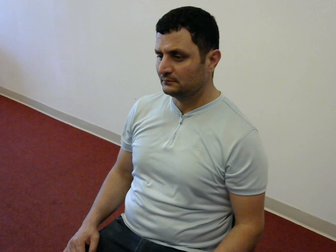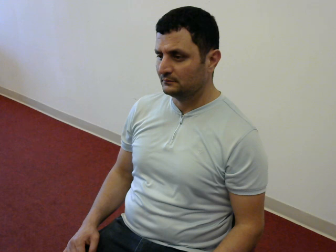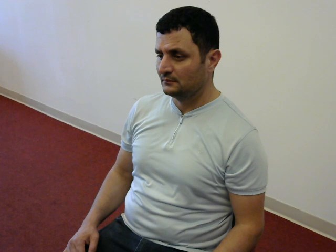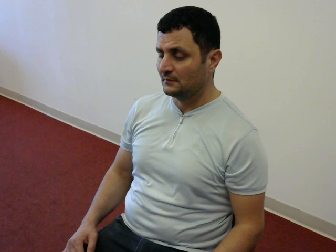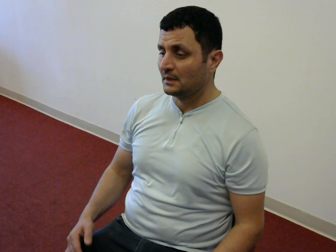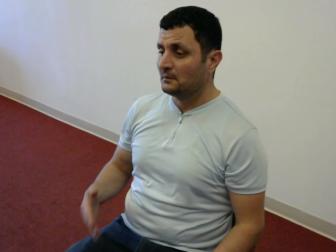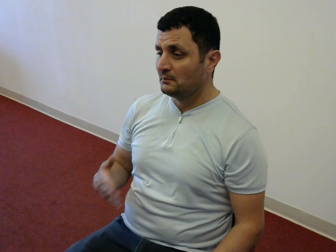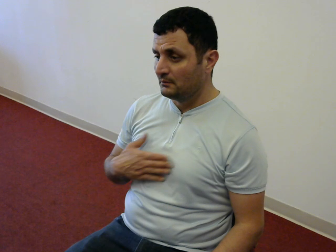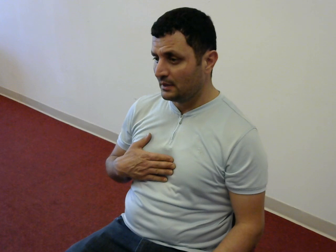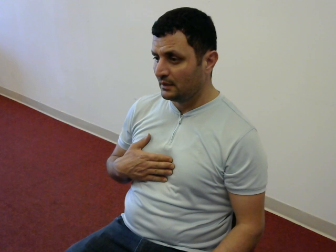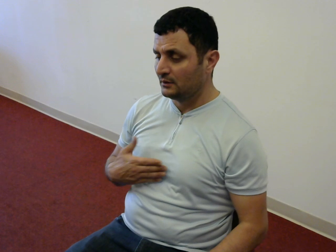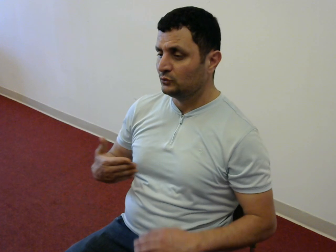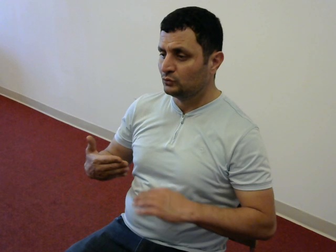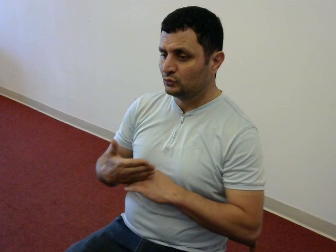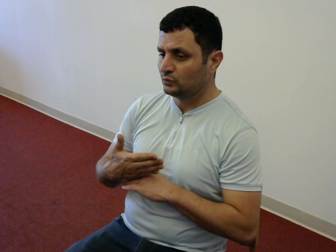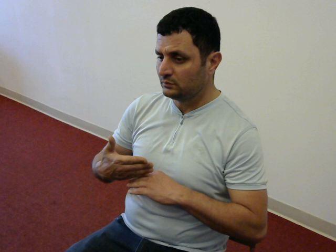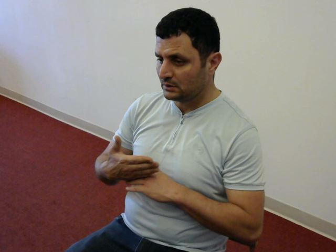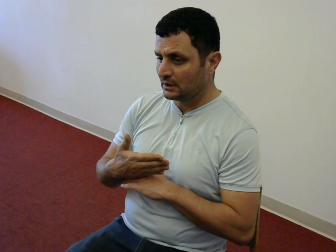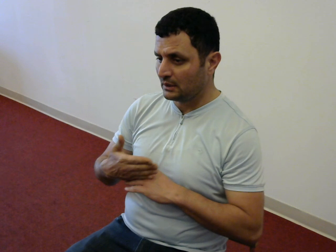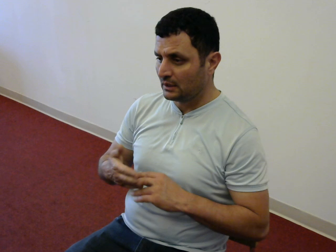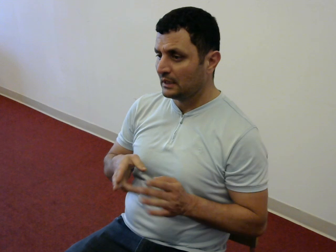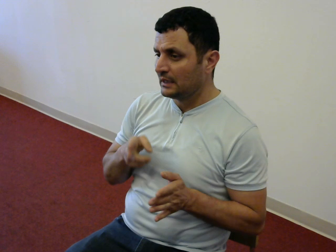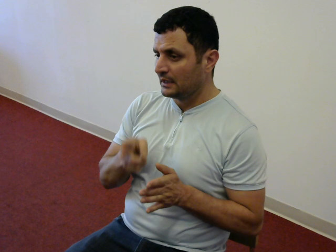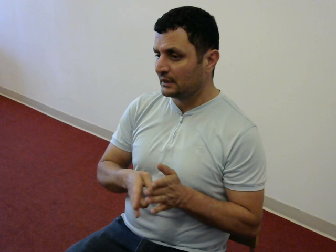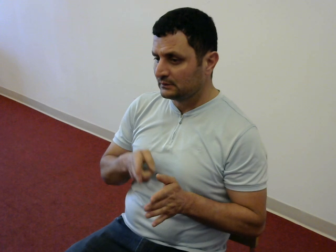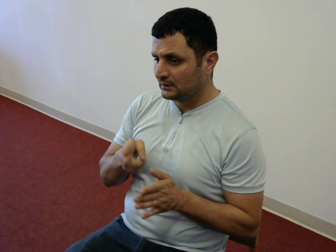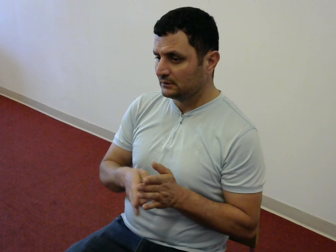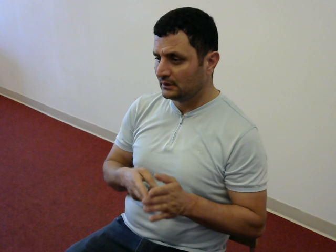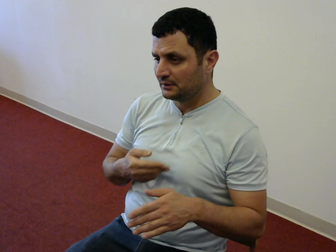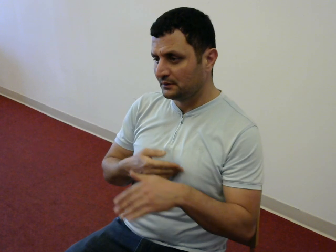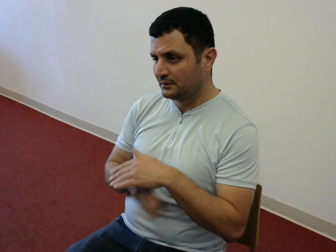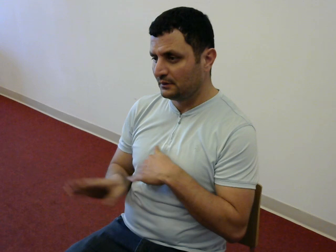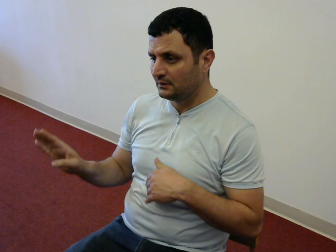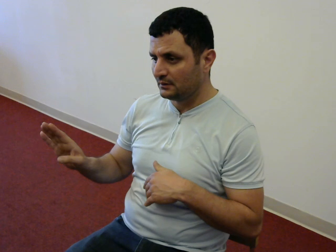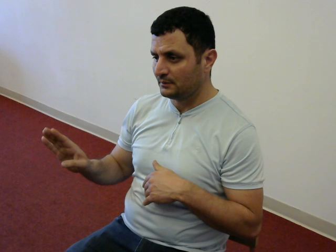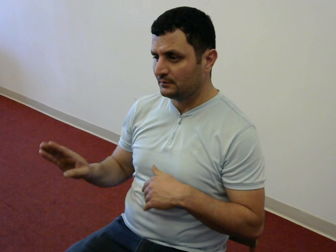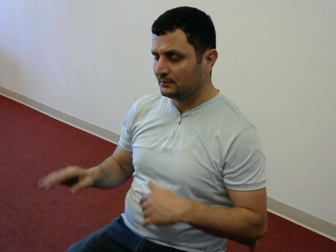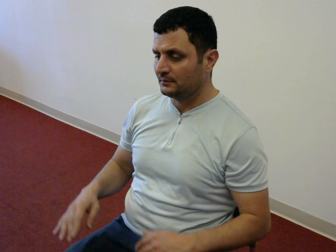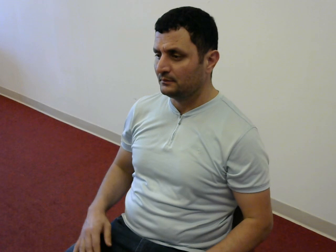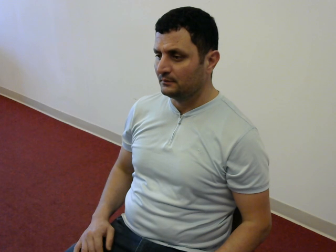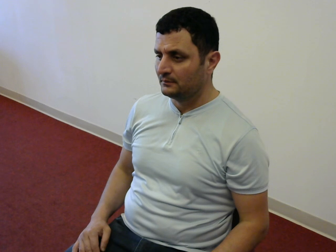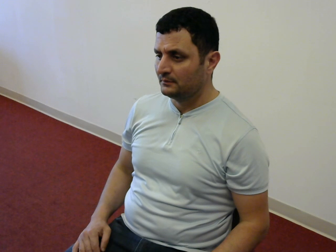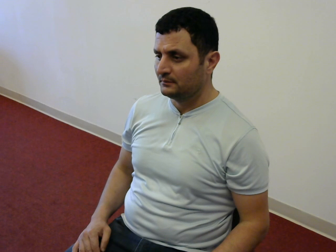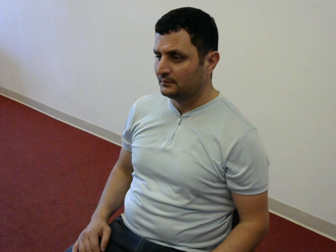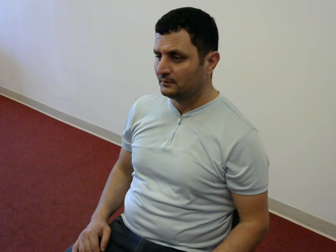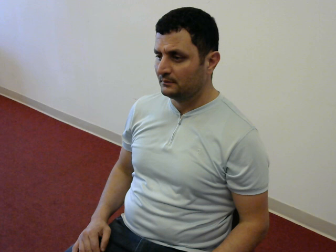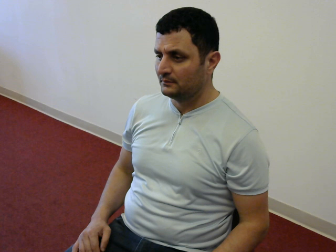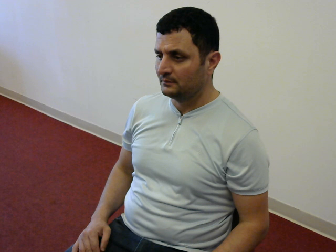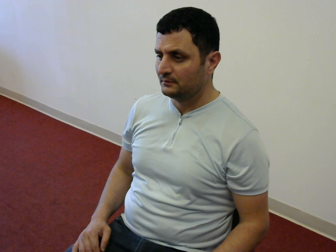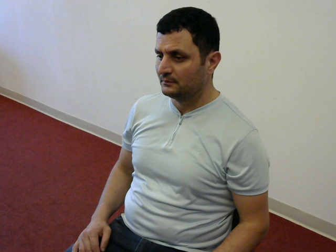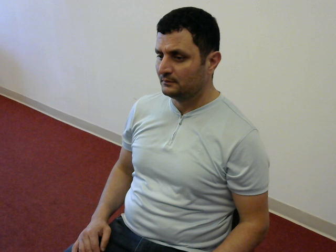Mən Sumqayıta qatarla gedirəm